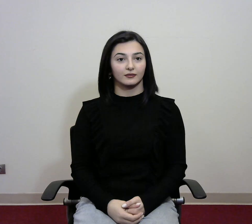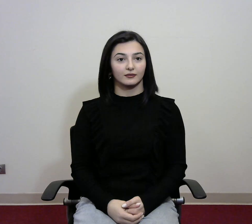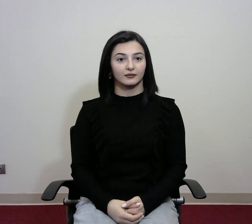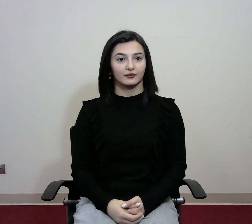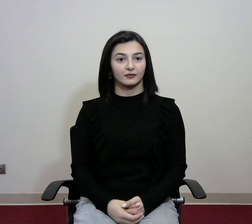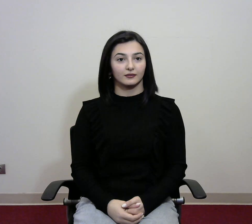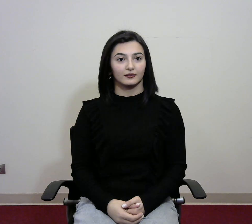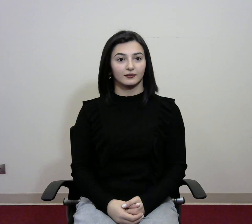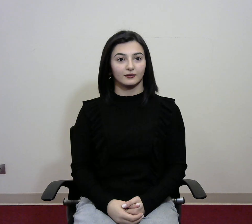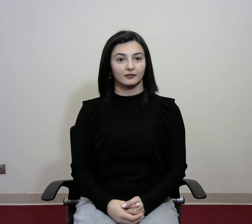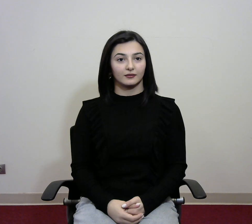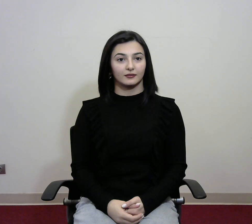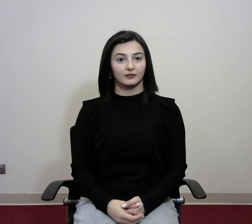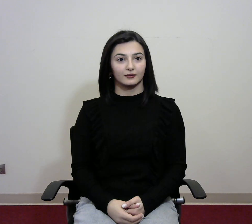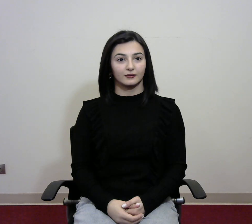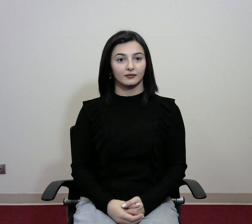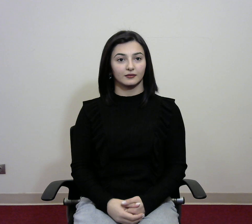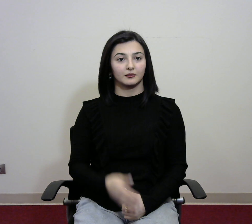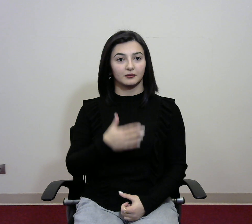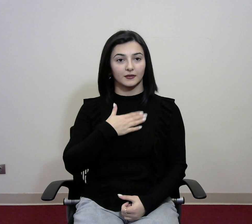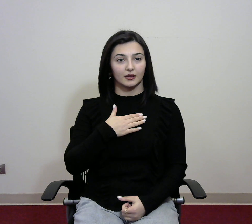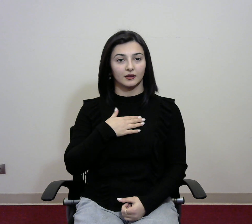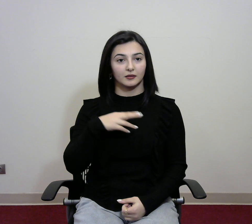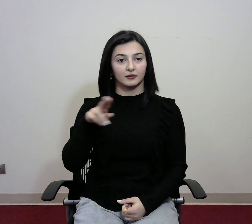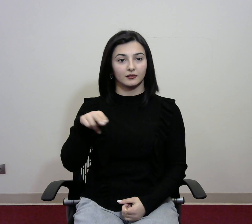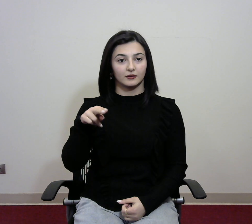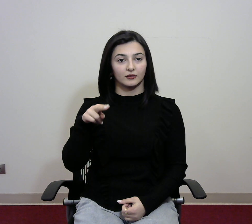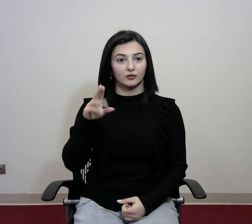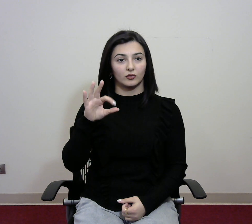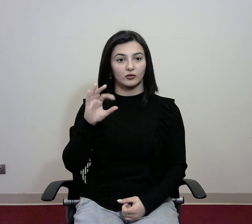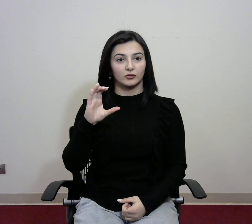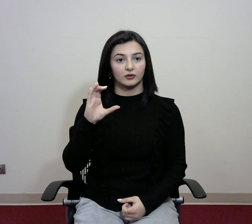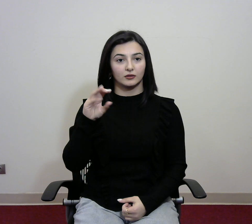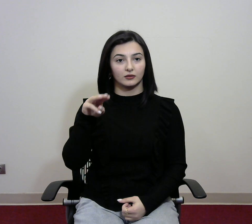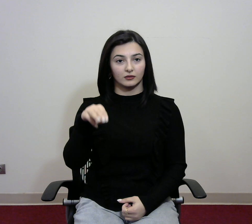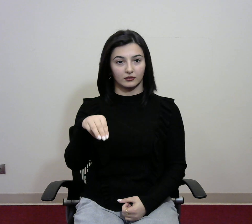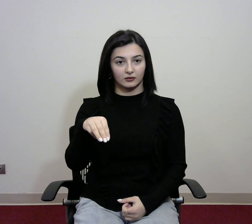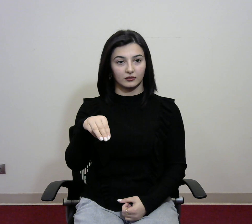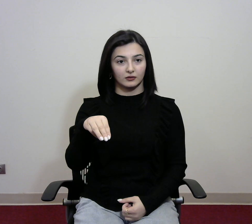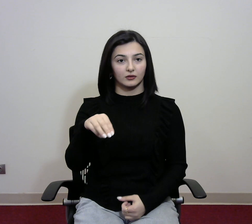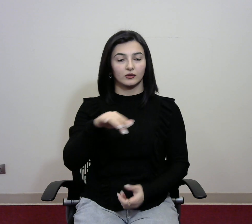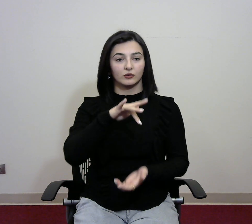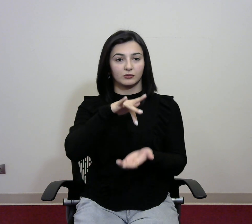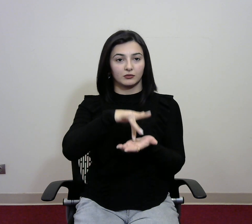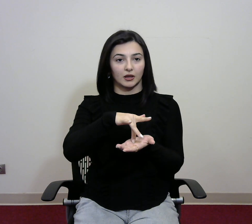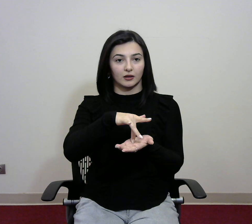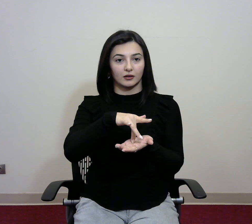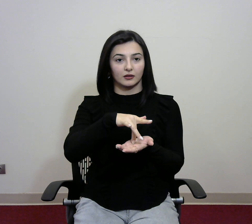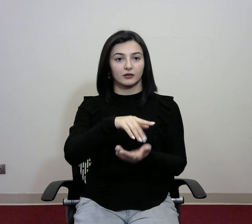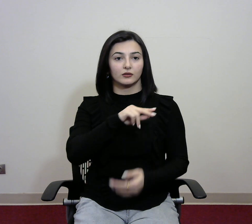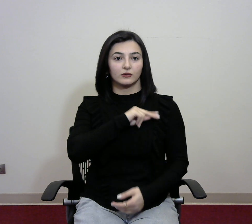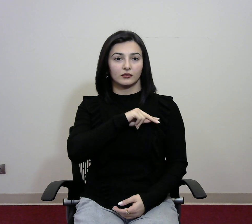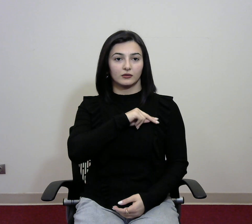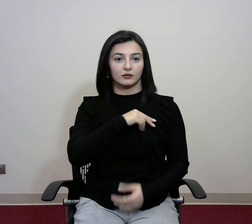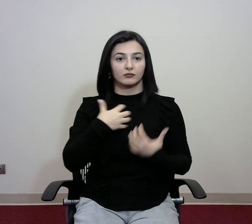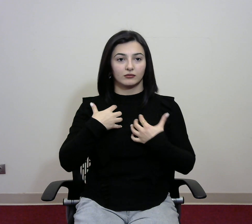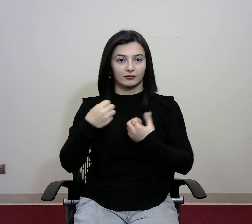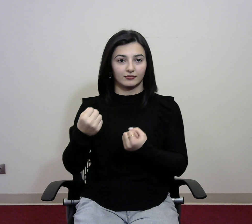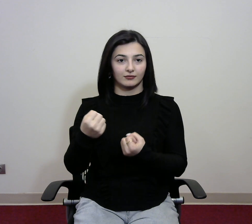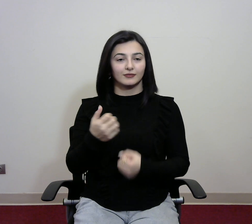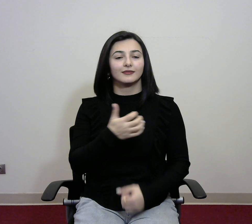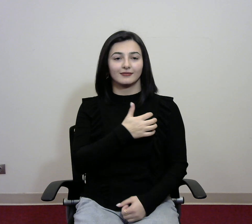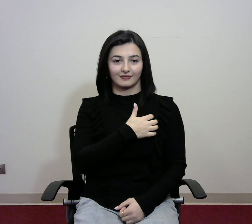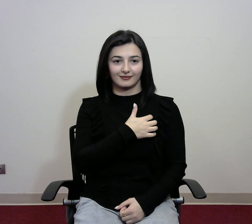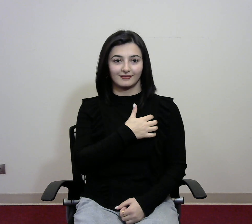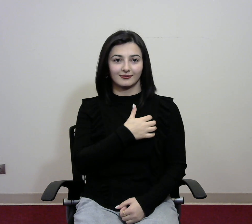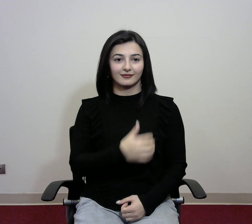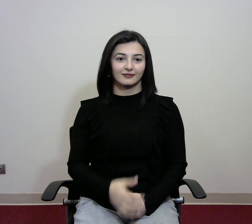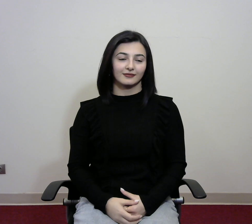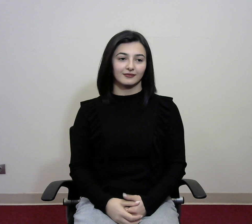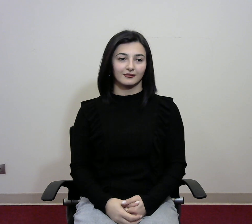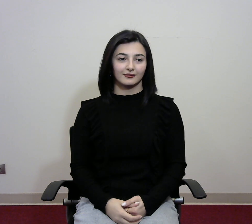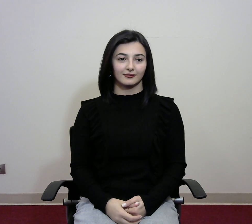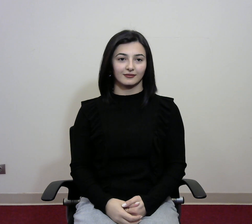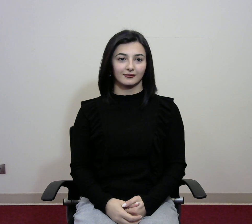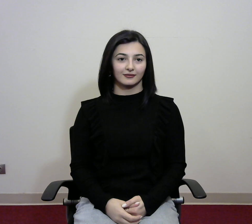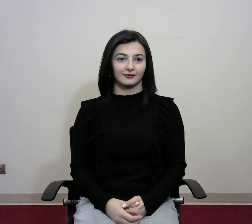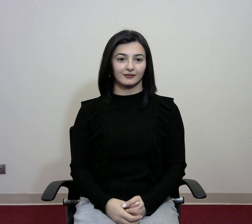Mən DOST Mərkəzində işə qəbul olmaq istəyirəm